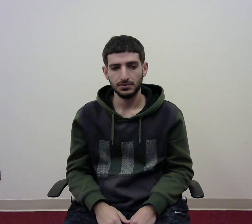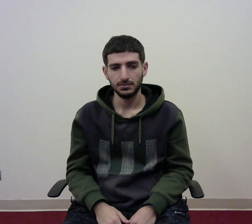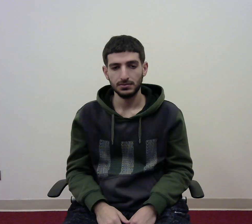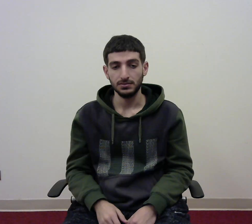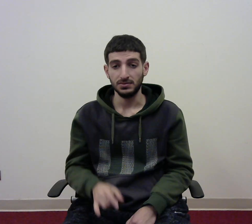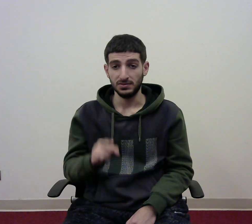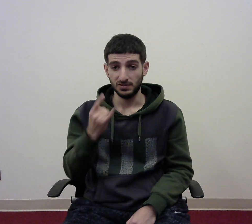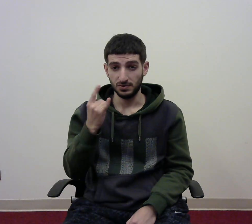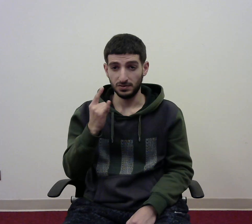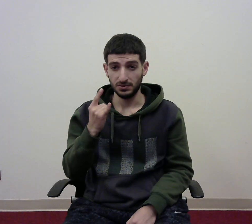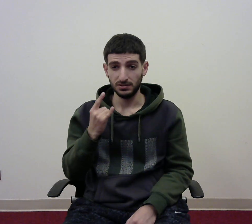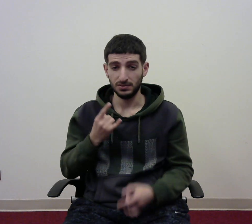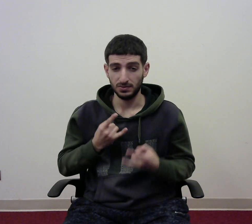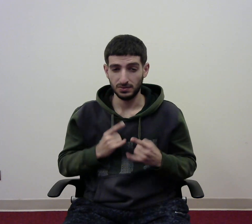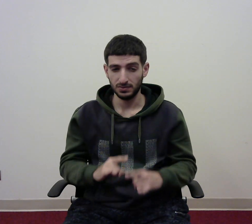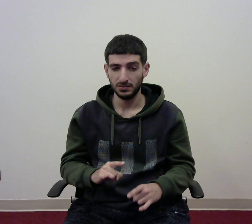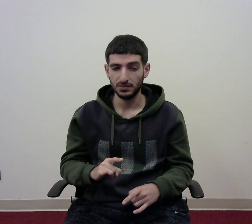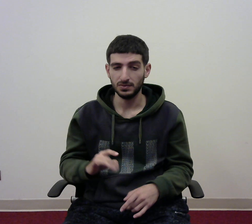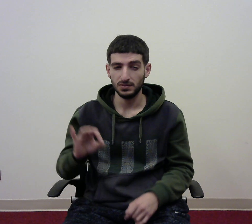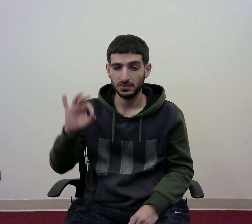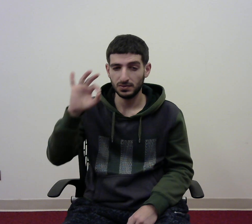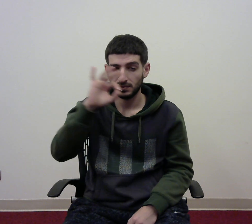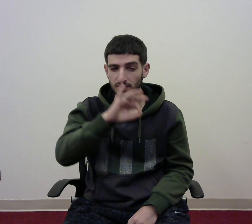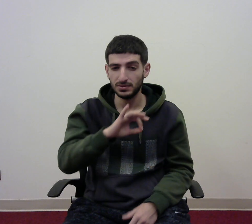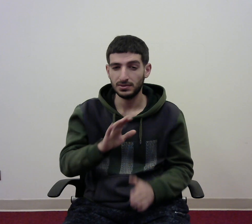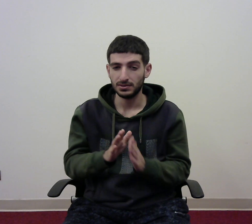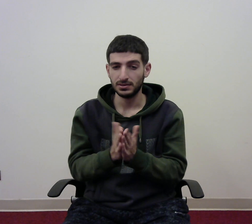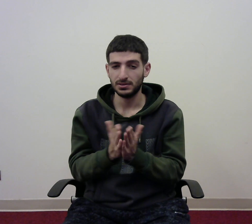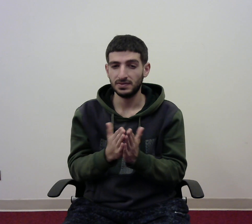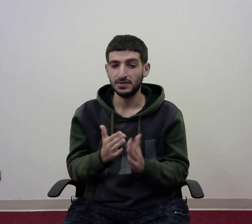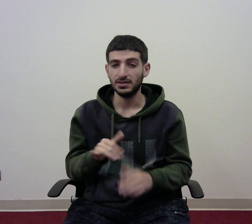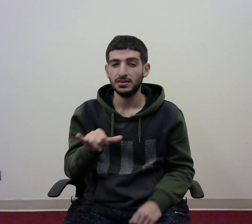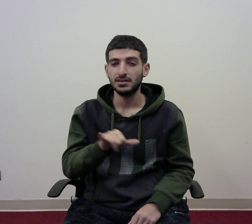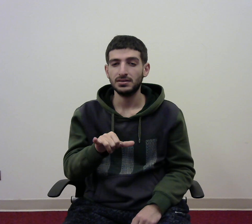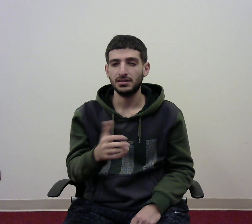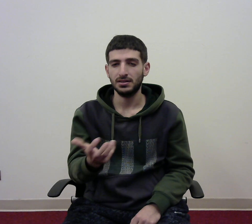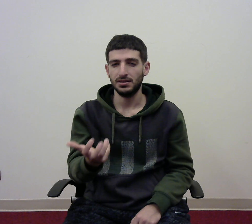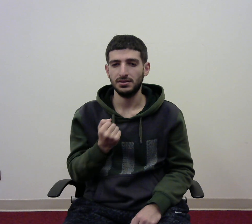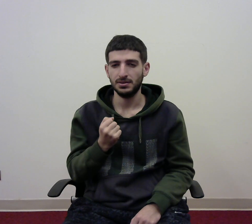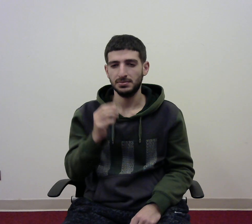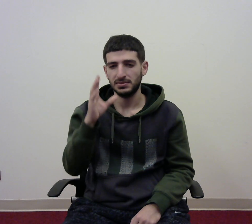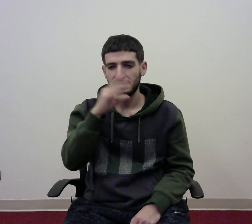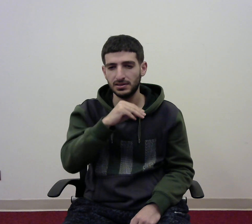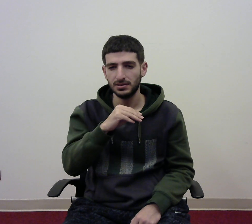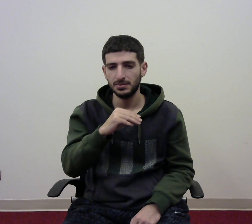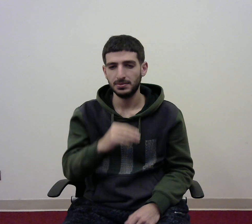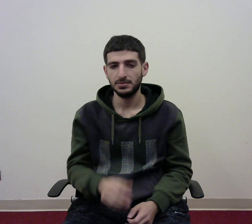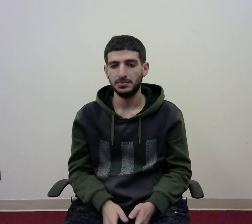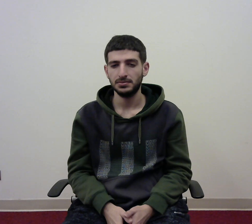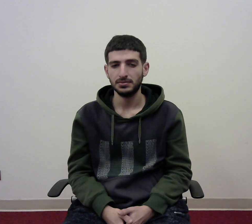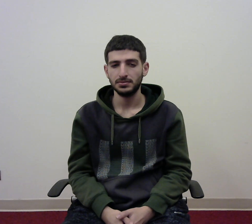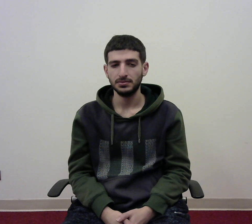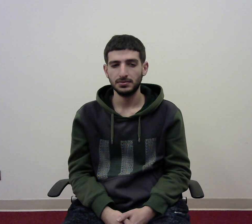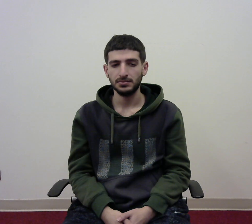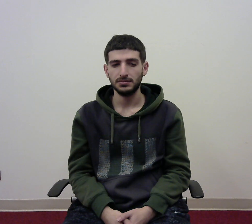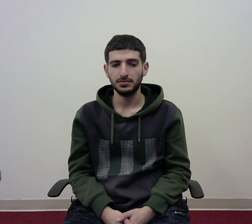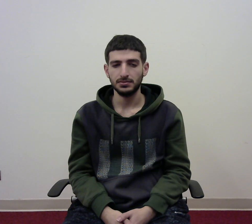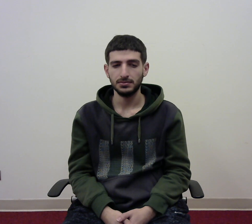Uşağın doğum haqqında şəhadətnaməsini hardan ala bilərəm?